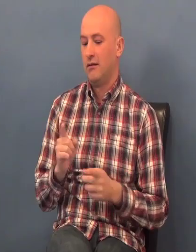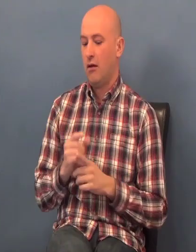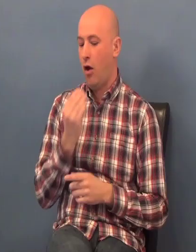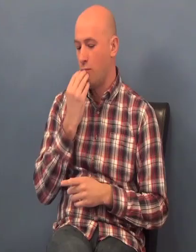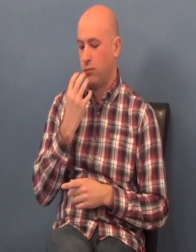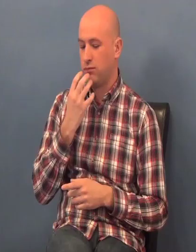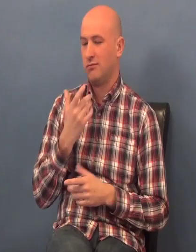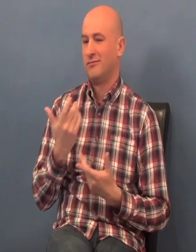Tak jak z jedzeniem.